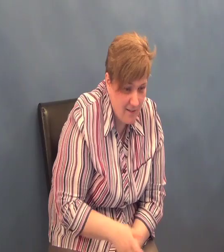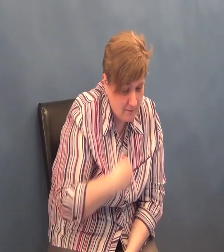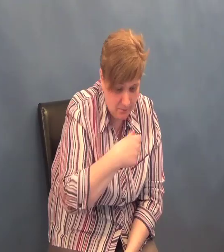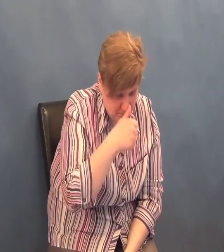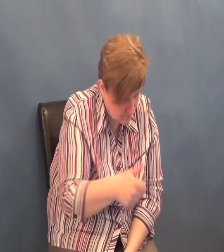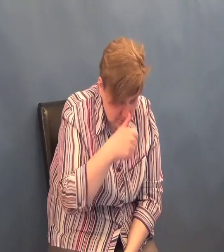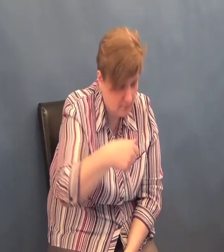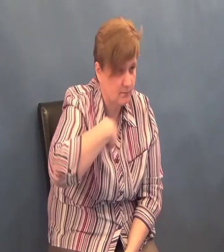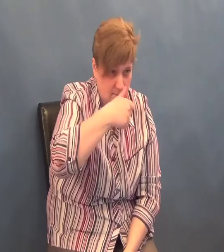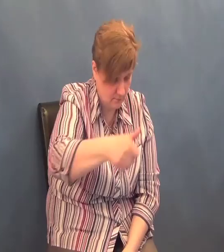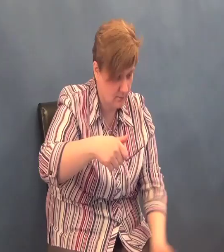Nie mogę, nie mogę.